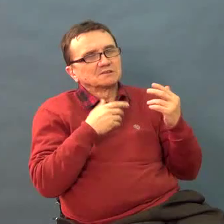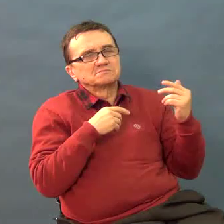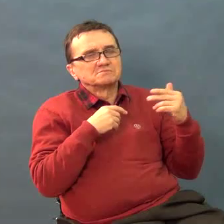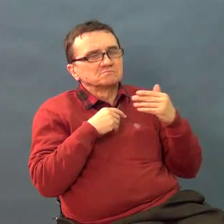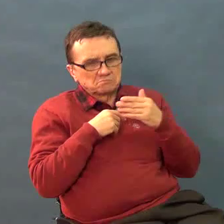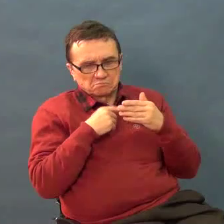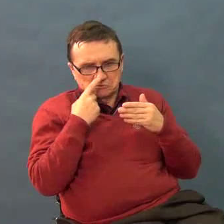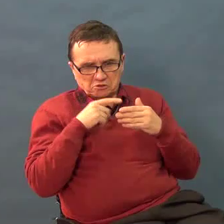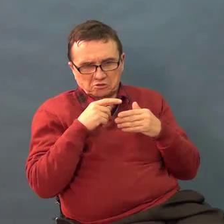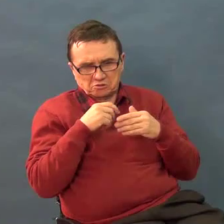Zauważają kozę.